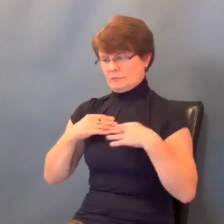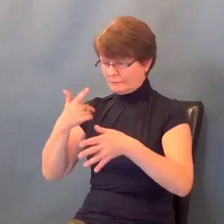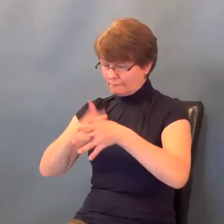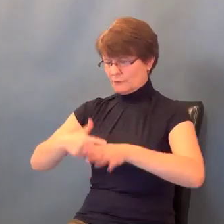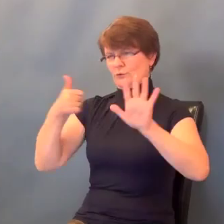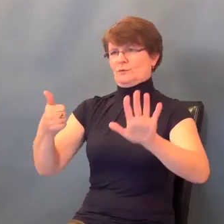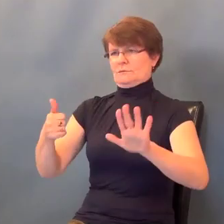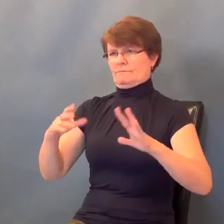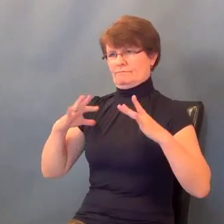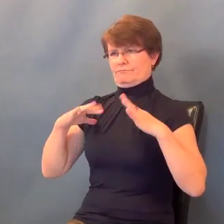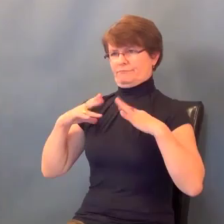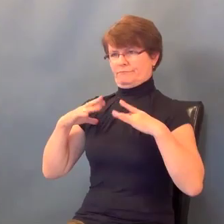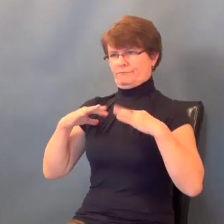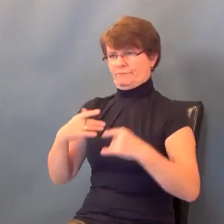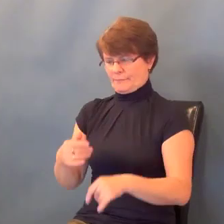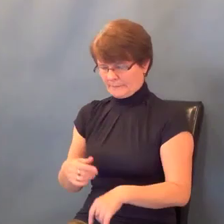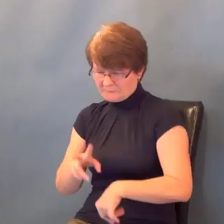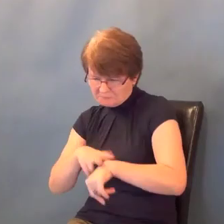Można, 26-ego mam wolne.